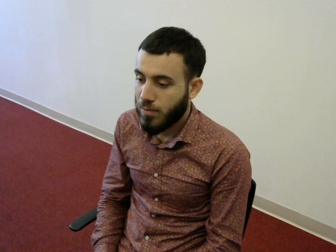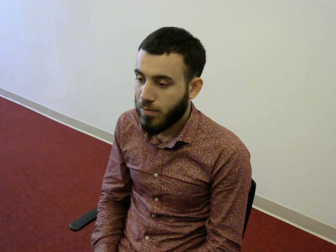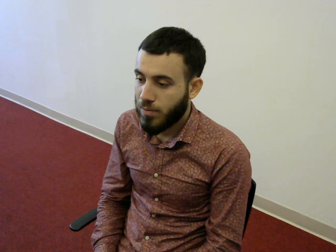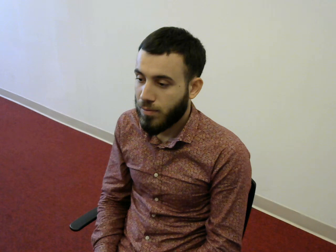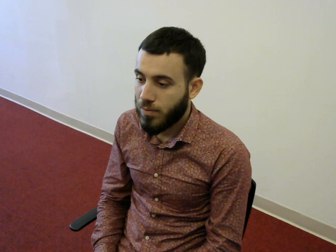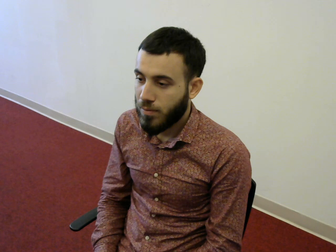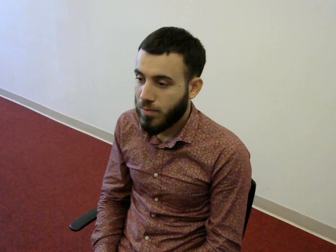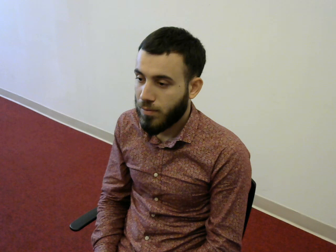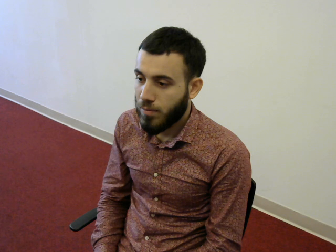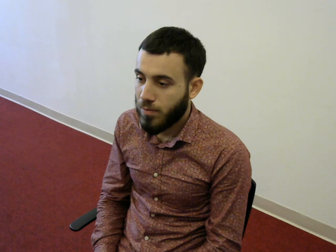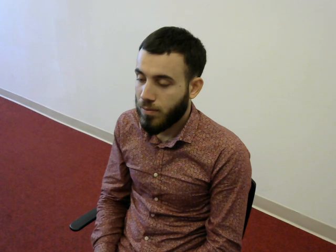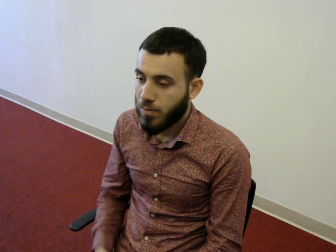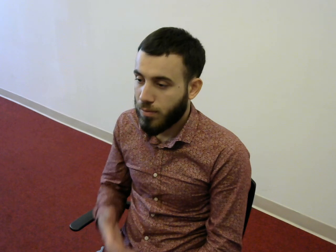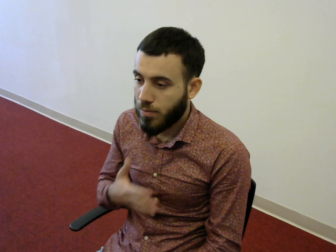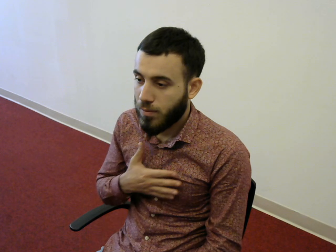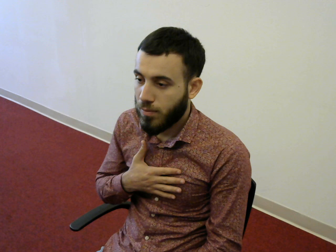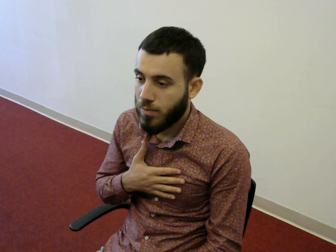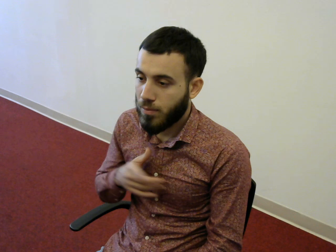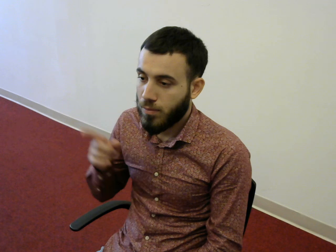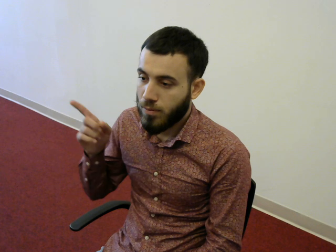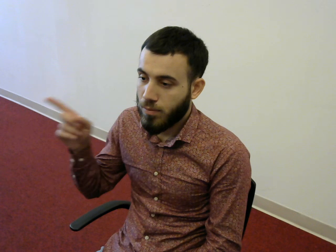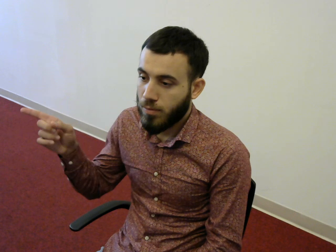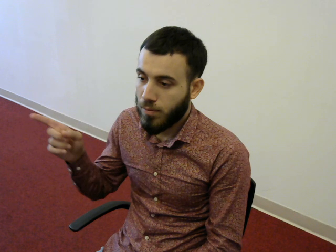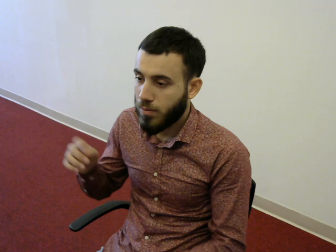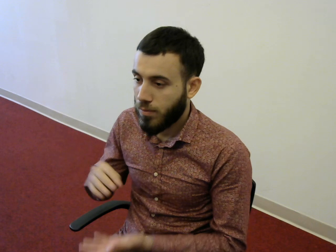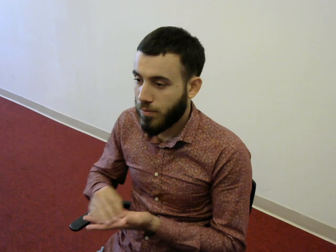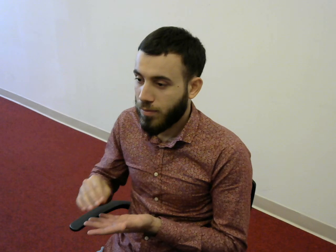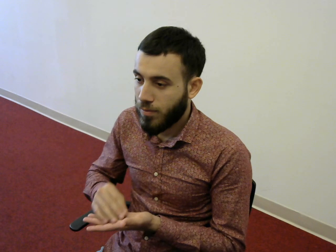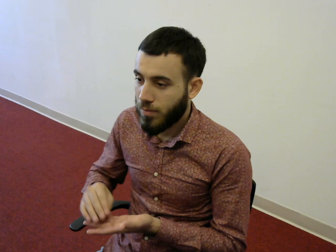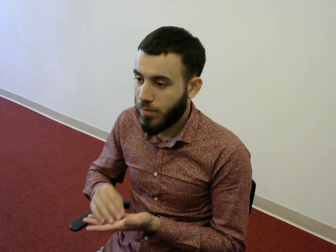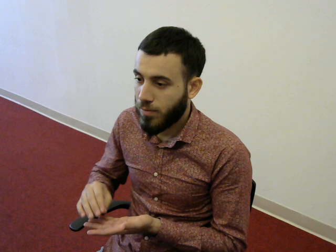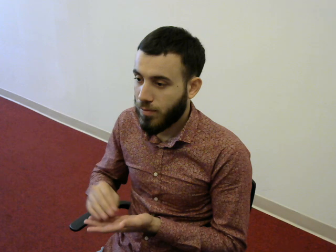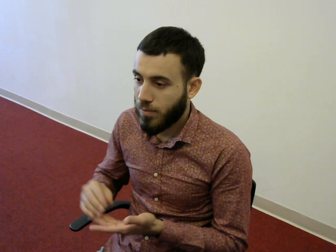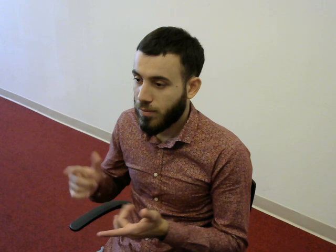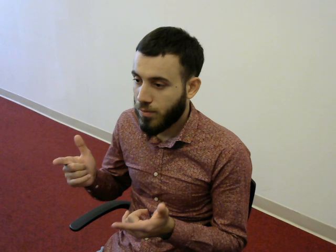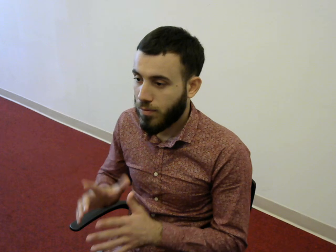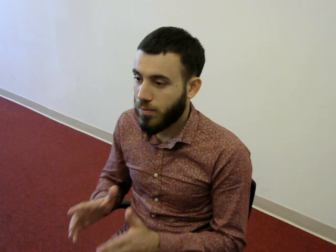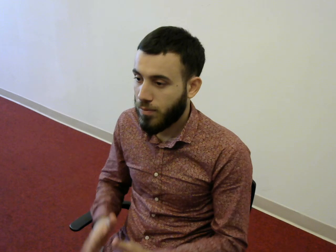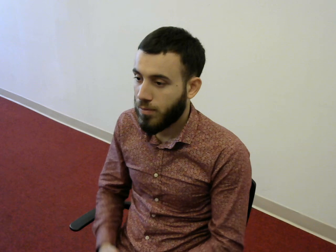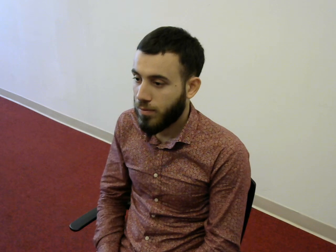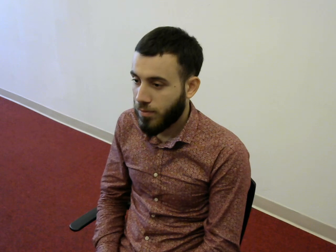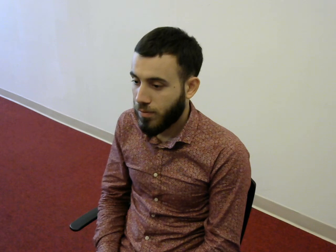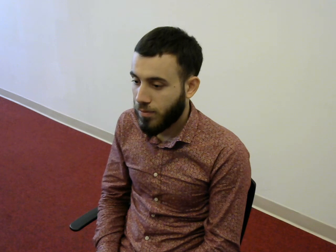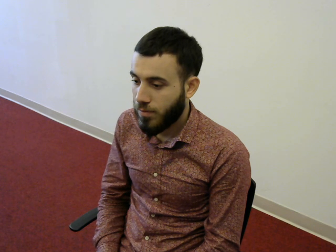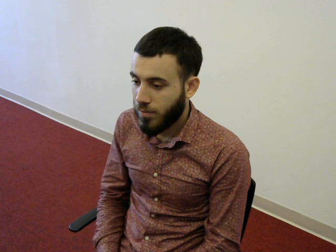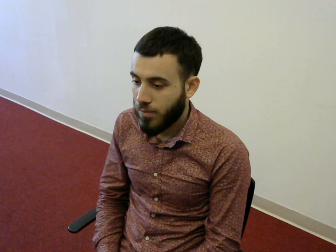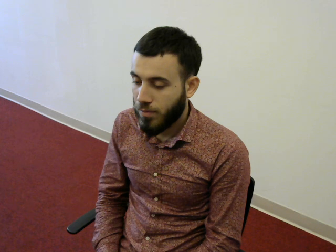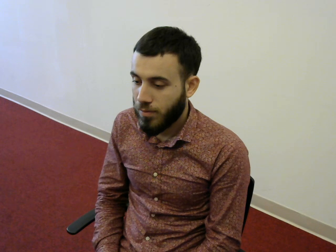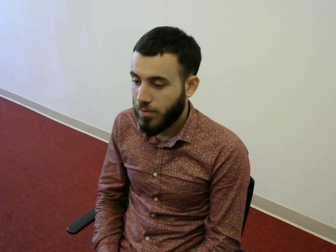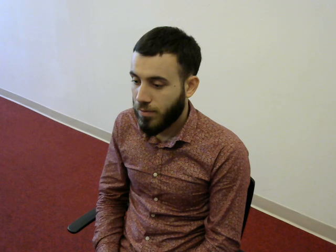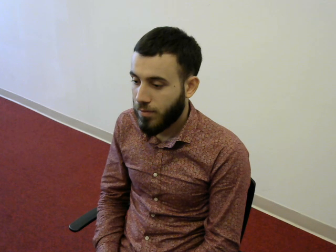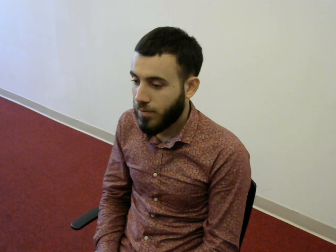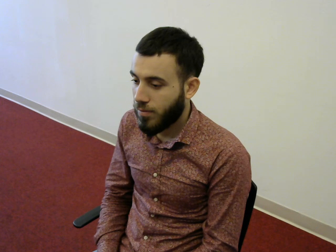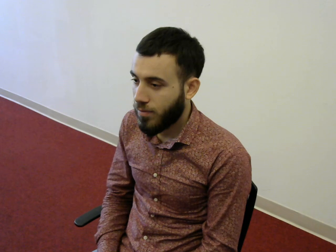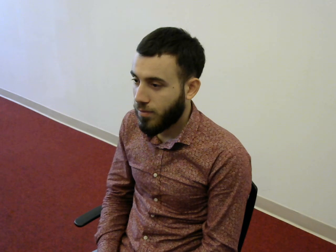Mən onun yazdıqları ilə razı deyiləm